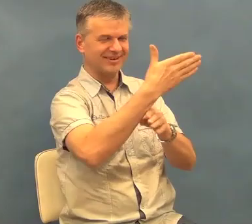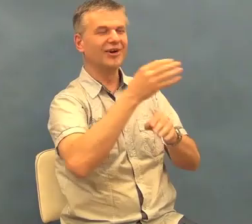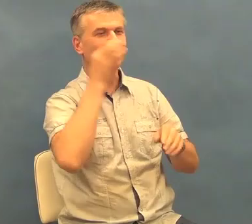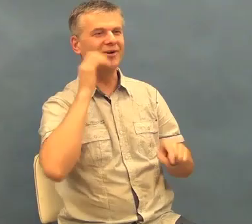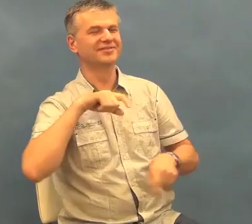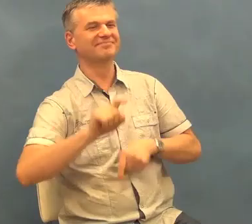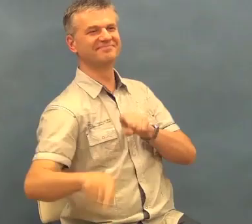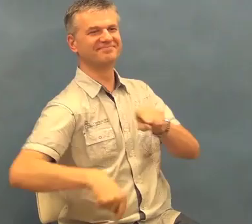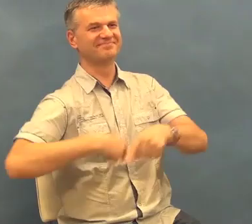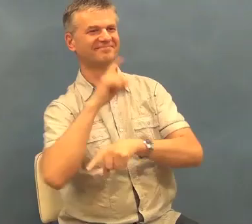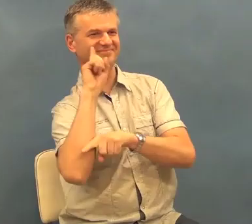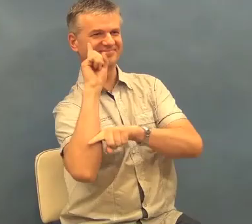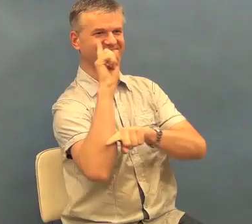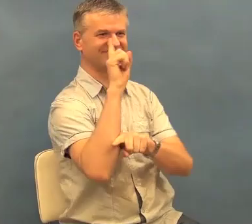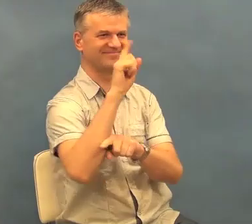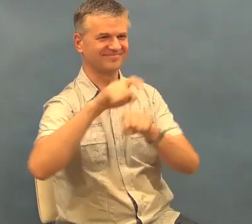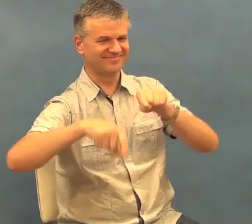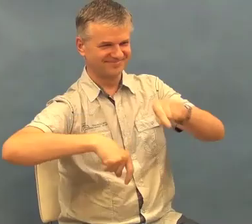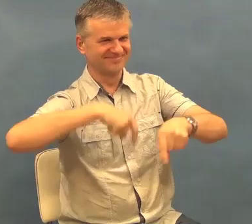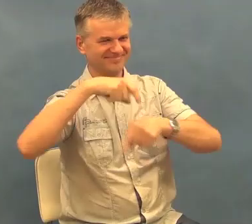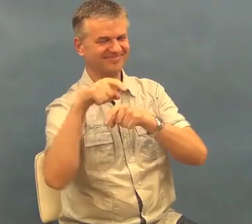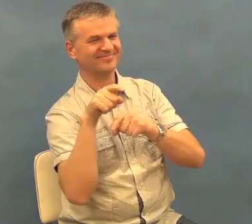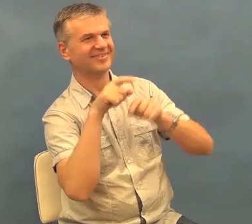Kot idzie dumnie, z ogonem do góry.